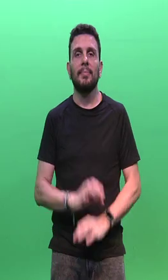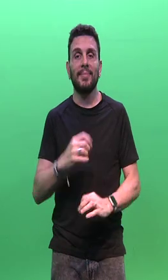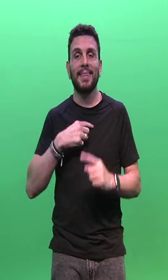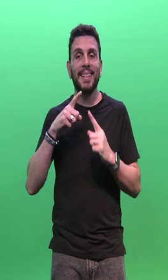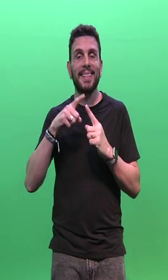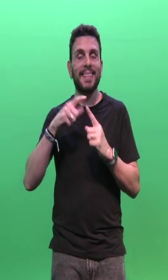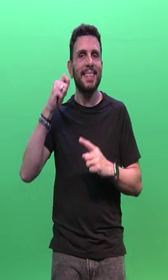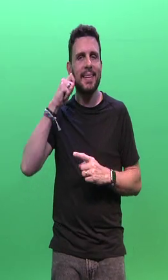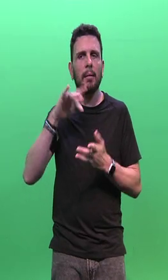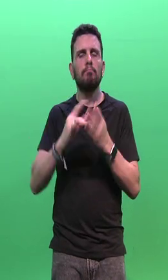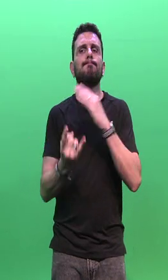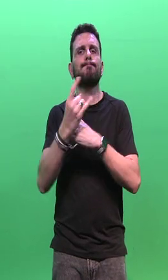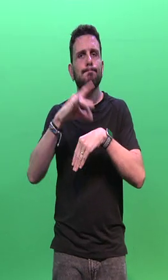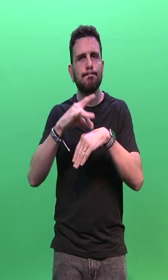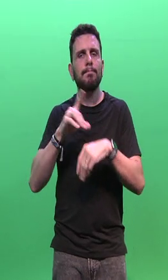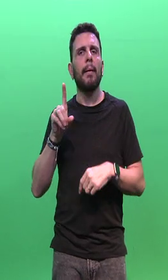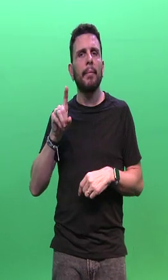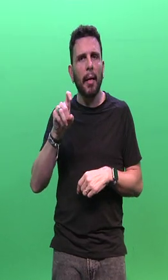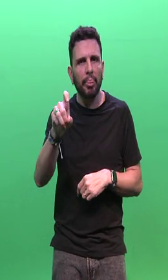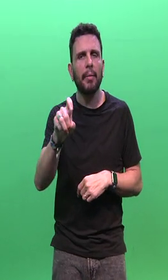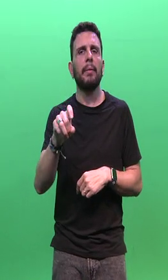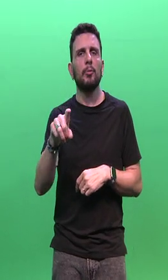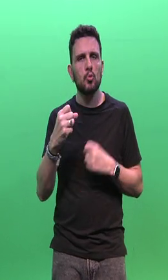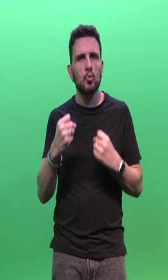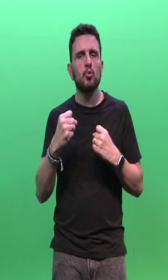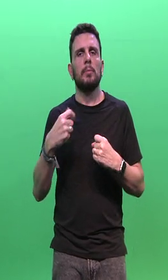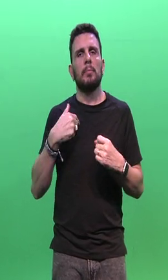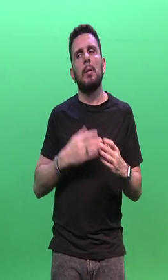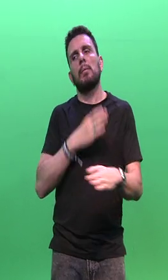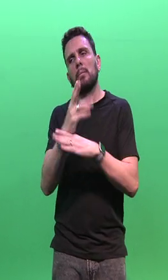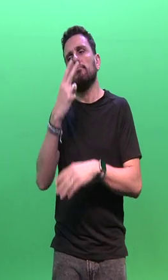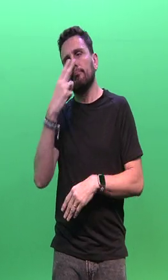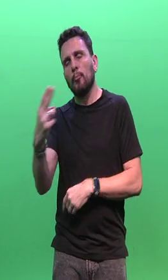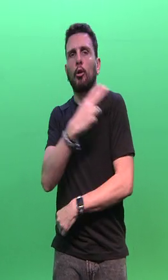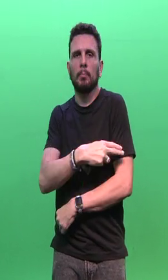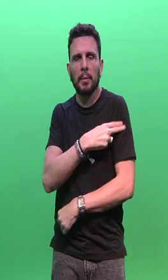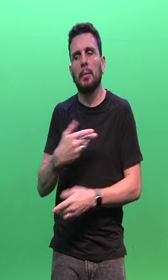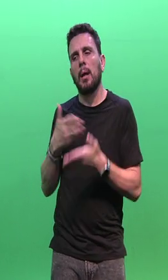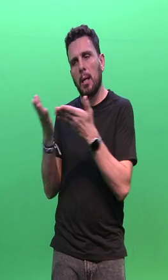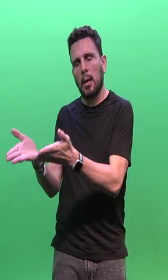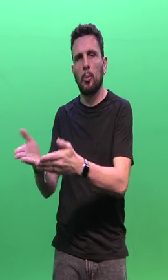La meva tieta té càncer, i jo vaig a visitar-la a l'hospital i a ajudar-la.